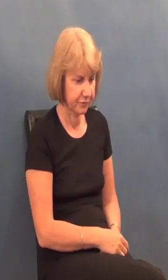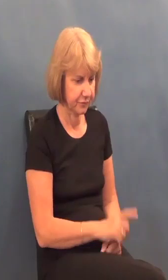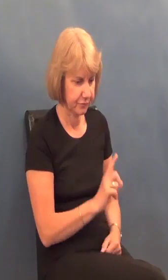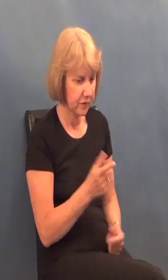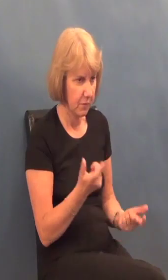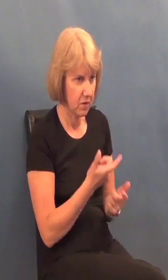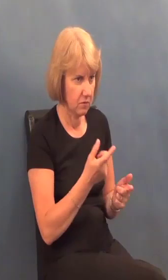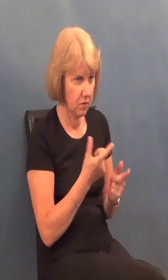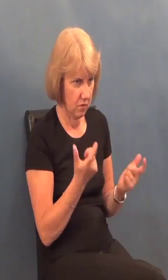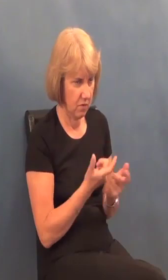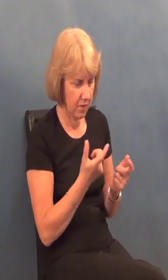Nie wolno, jest niebezpiecznie.